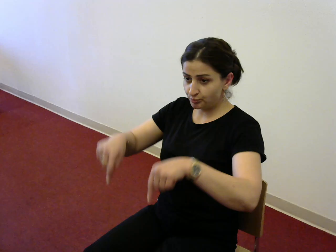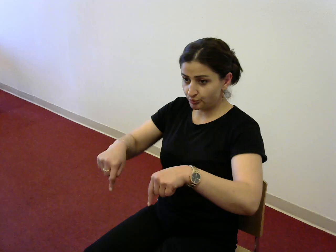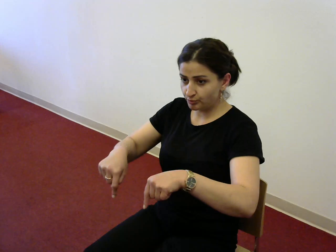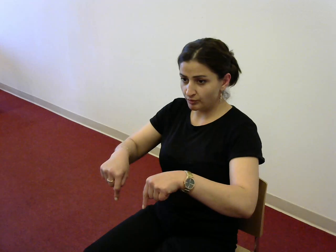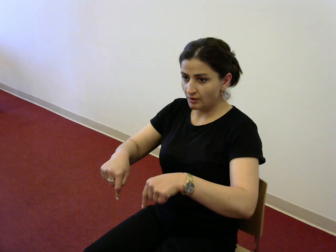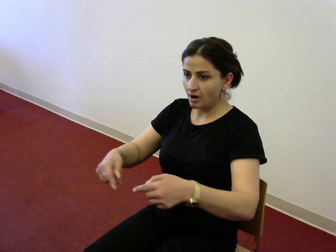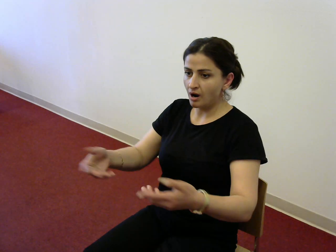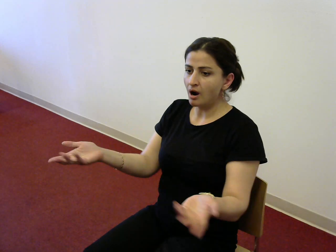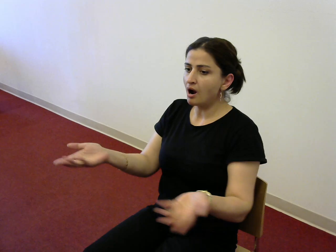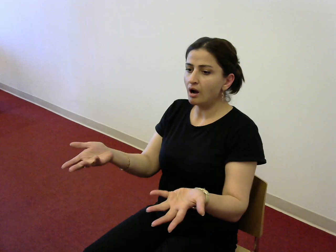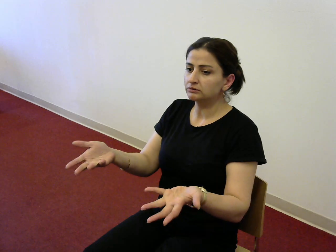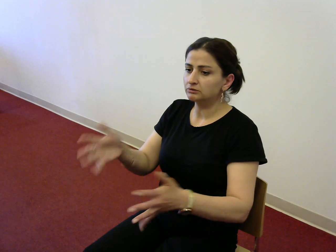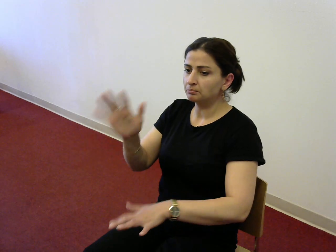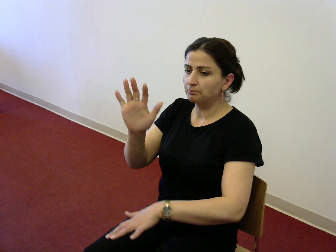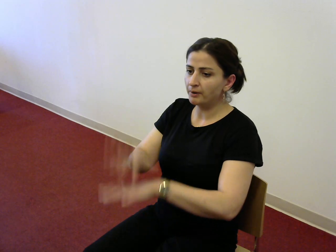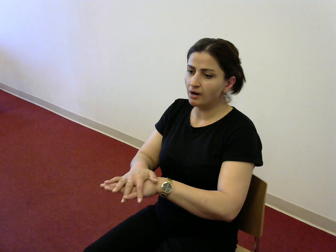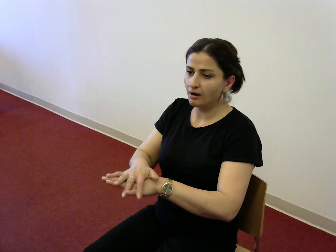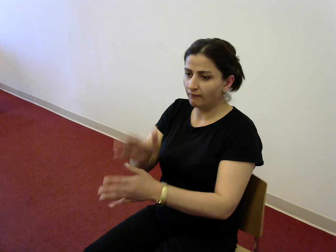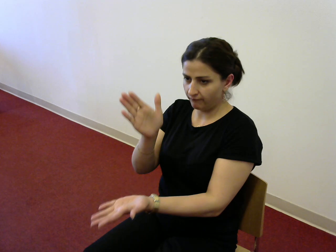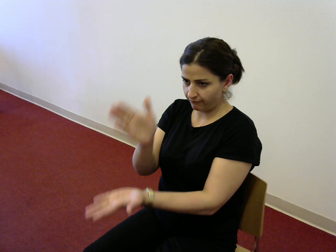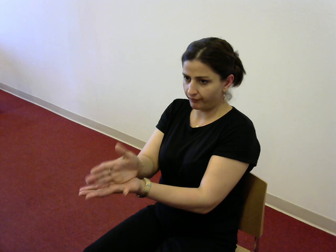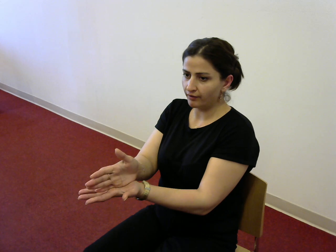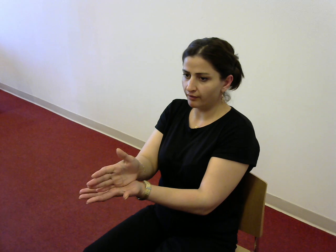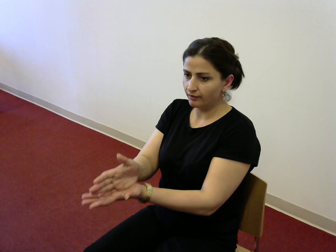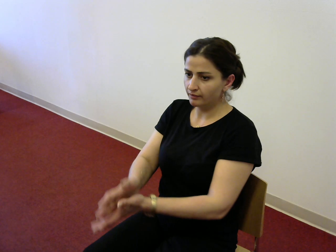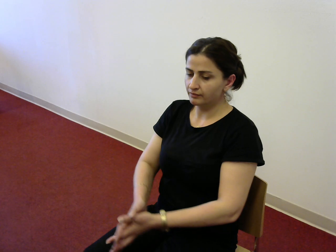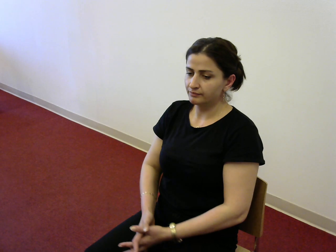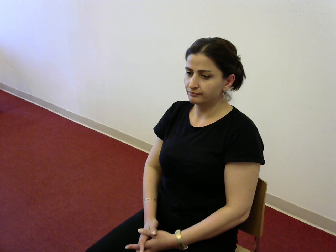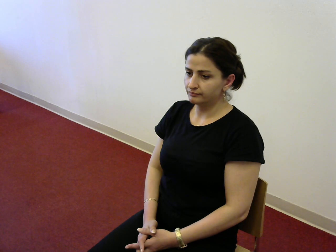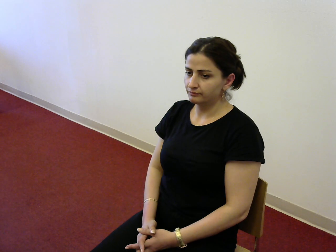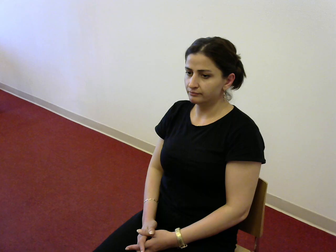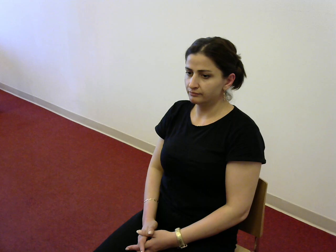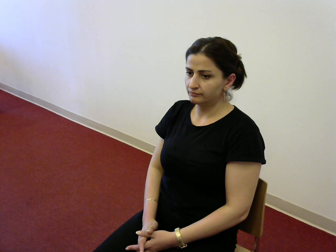Burda harda bank var?